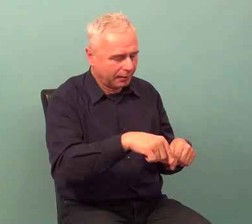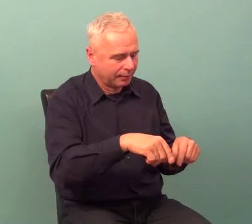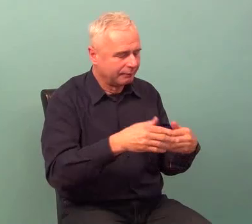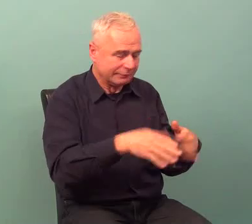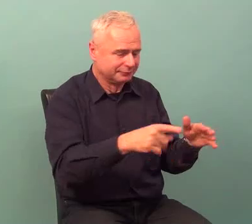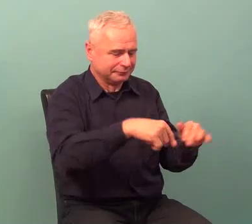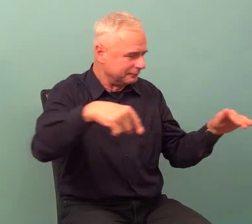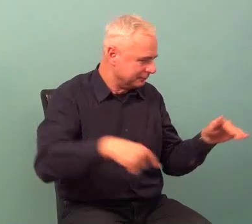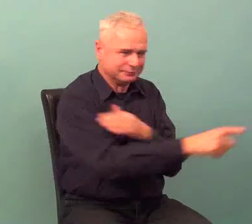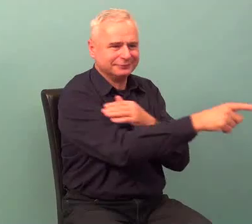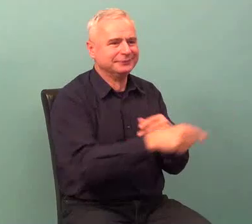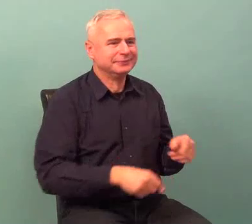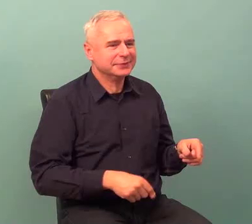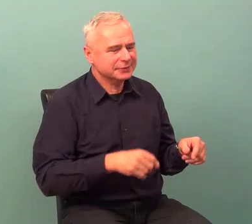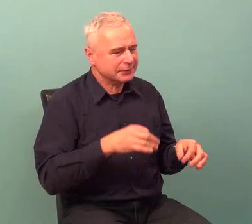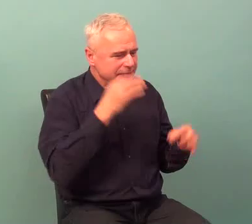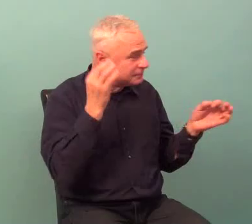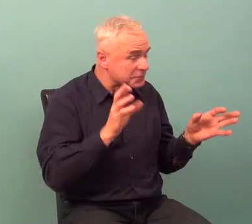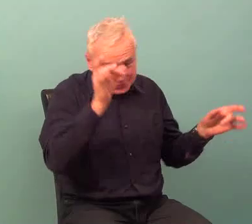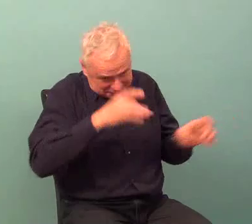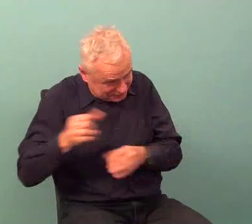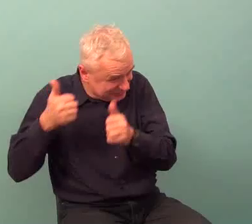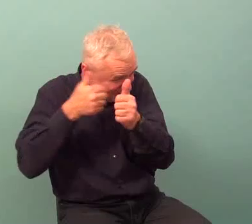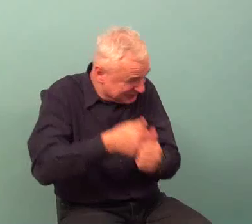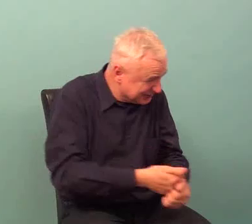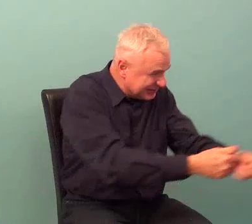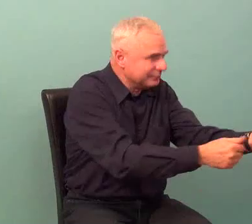Drzwi na dole się otwierają i ptaszek ucieka, a kot biegnie za nim.